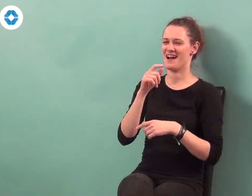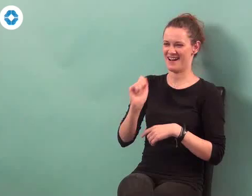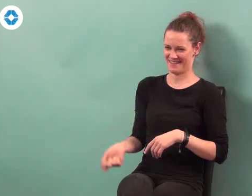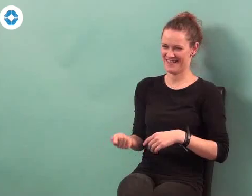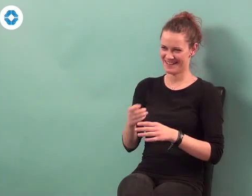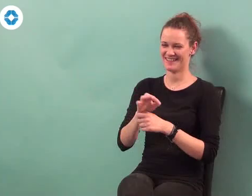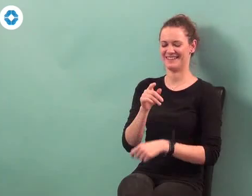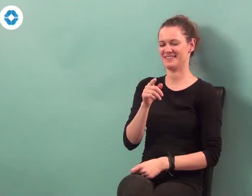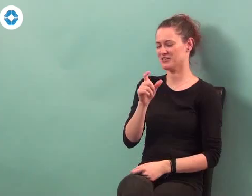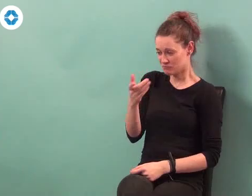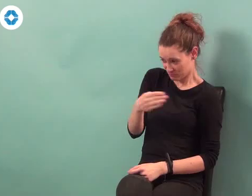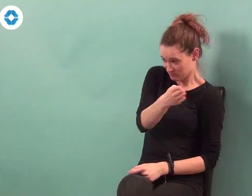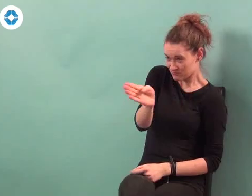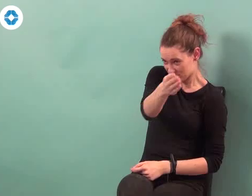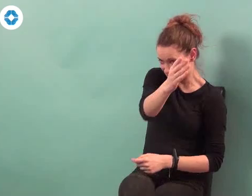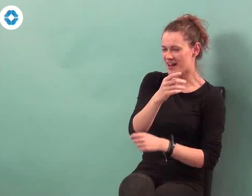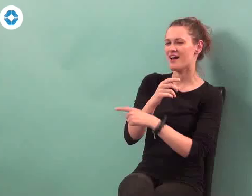Akurat Chaplin pokazuje mu ręką gdzie ma iść.